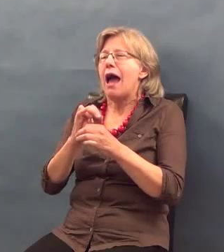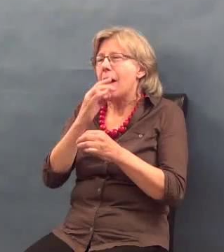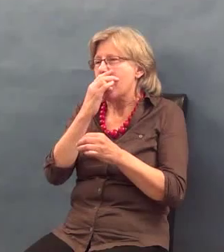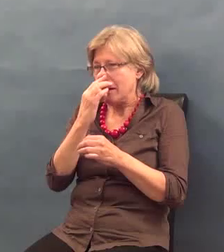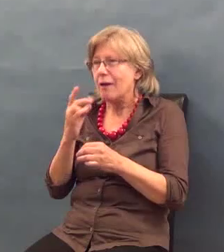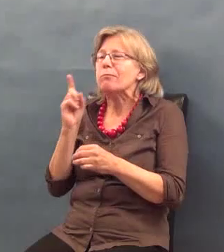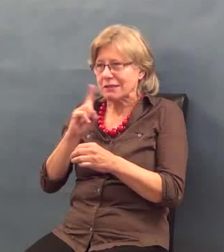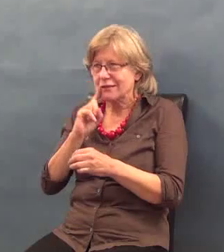Chłopak